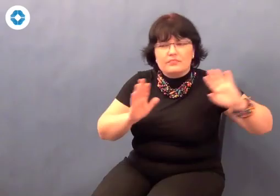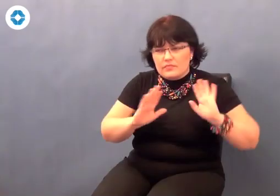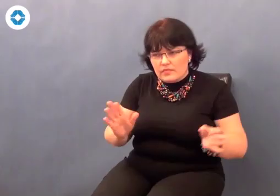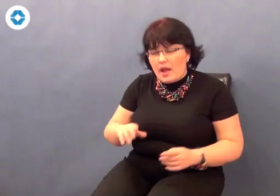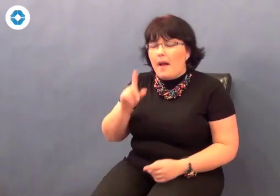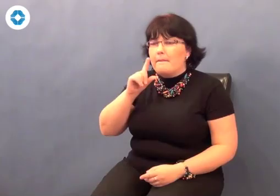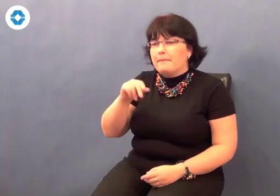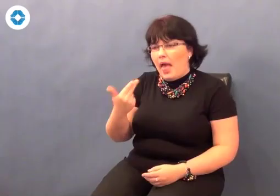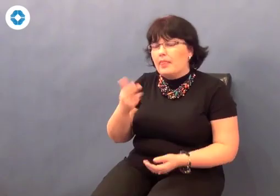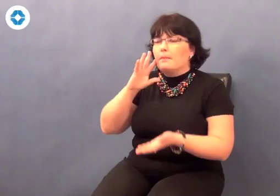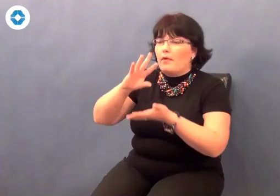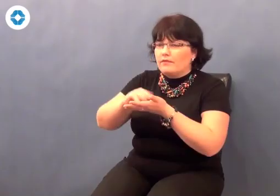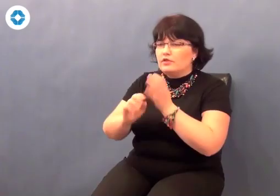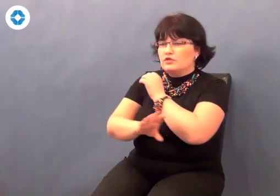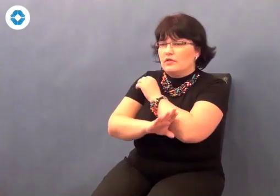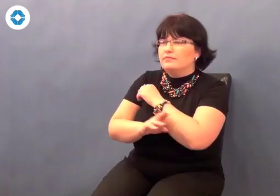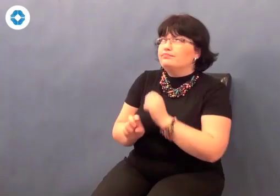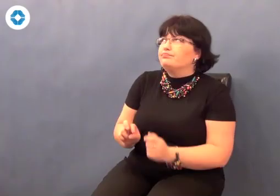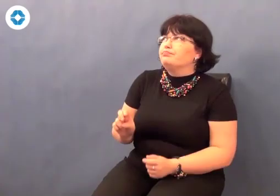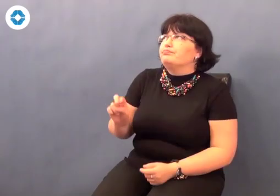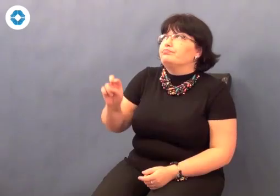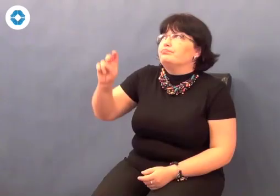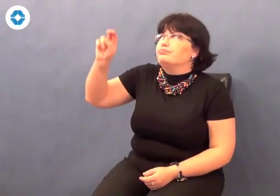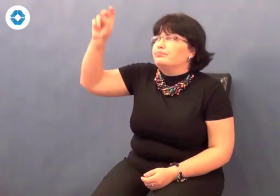Pan z powrotem wraca na drzewo.